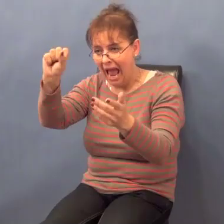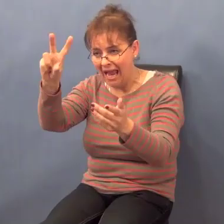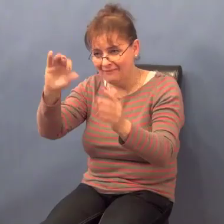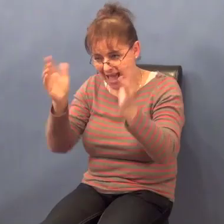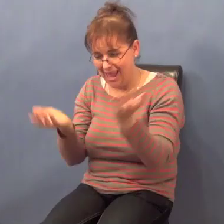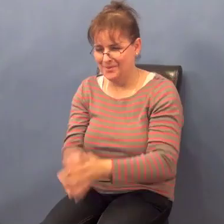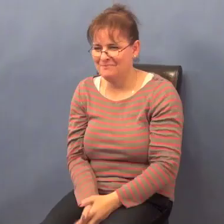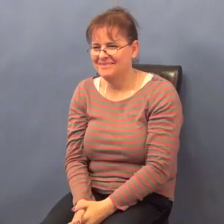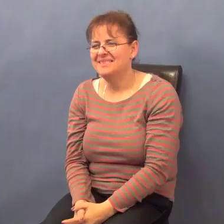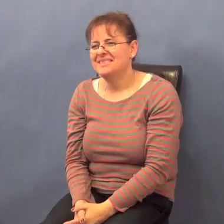Trzeba powiedzieć, że to akwarium.